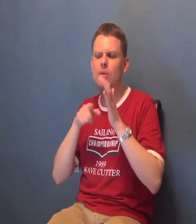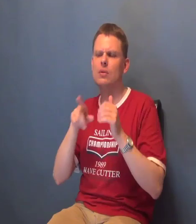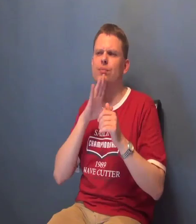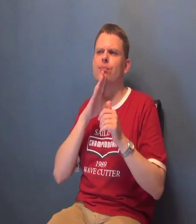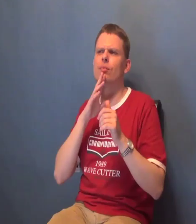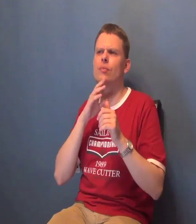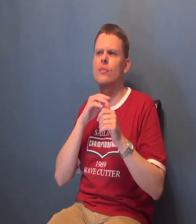To oznacza, że...